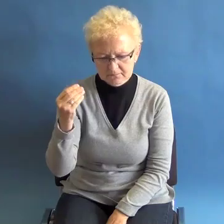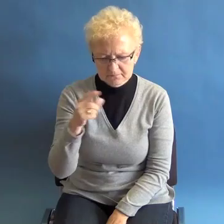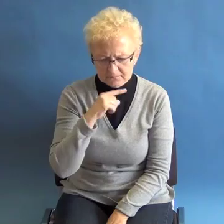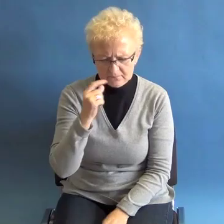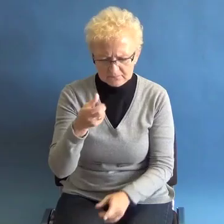Różowe.